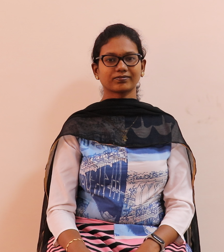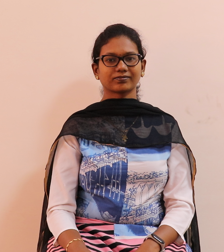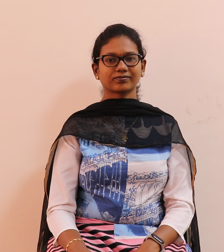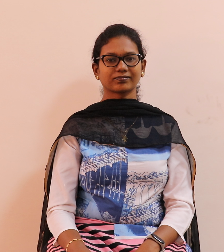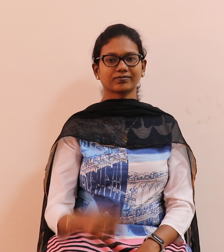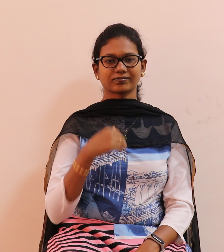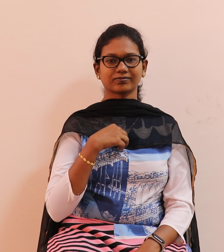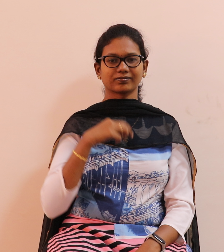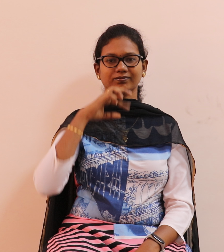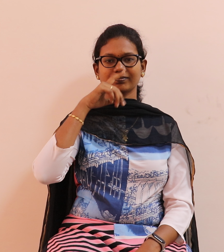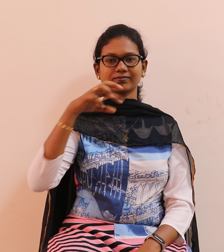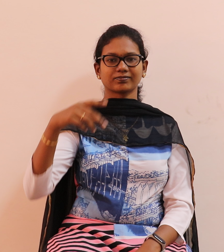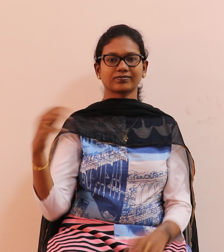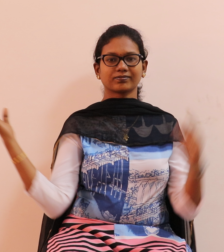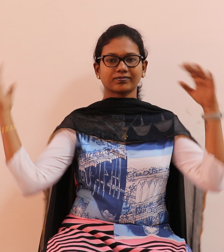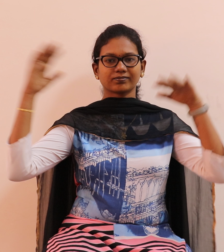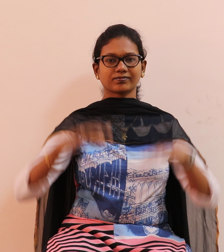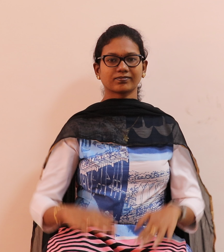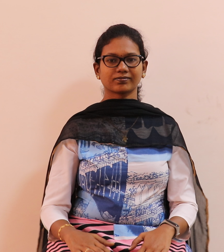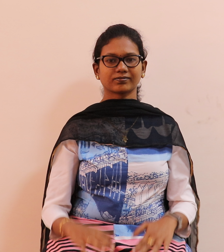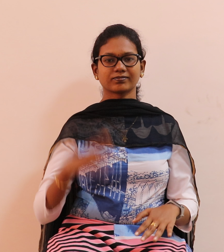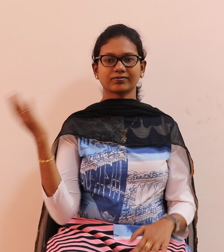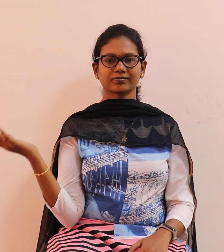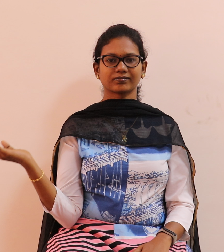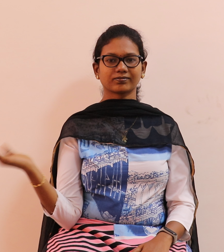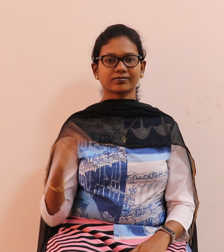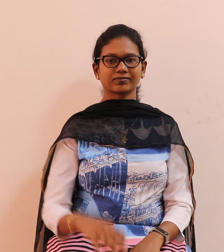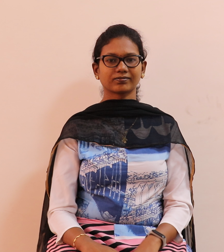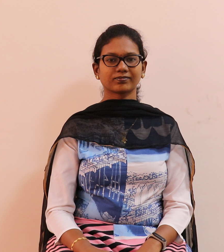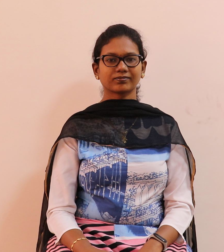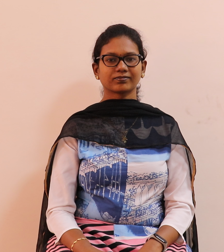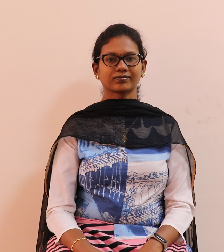i was stopped by some one